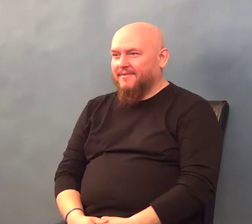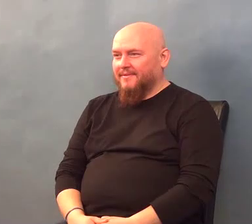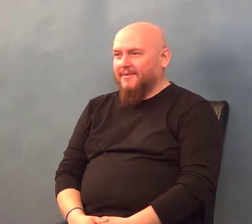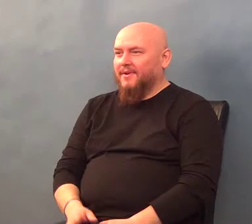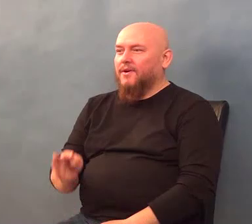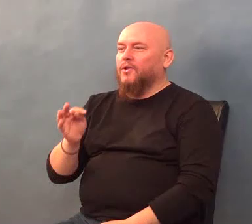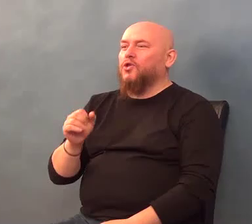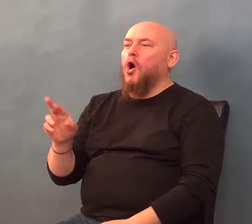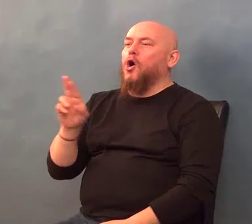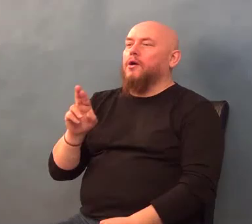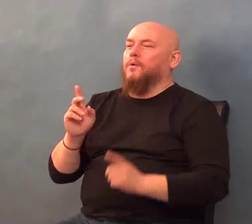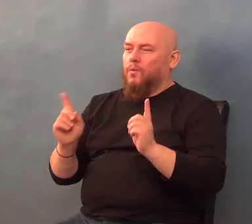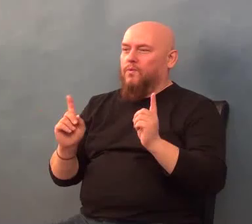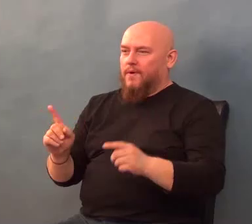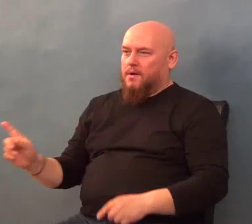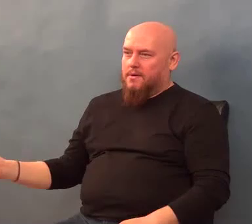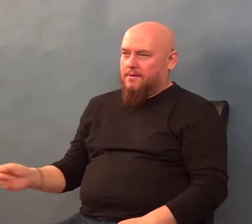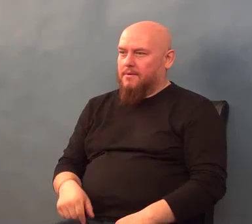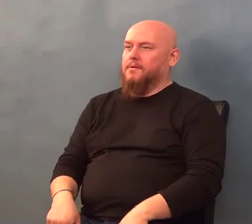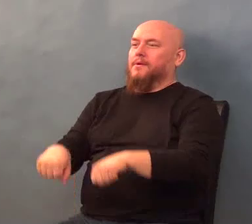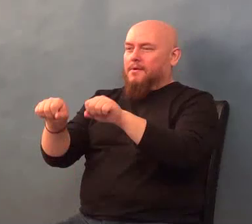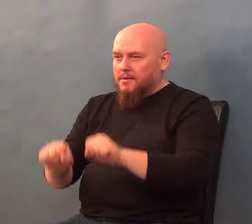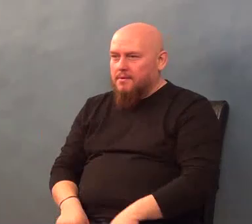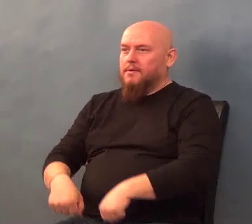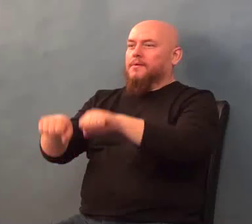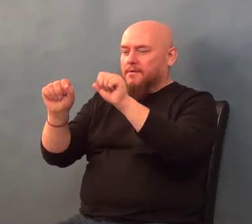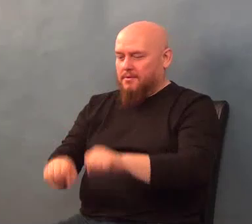Uważać na tory, bo może nadjeżdżać drezyna.